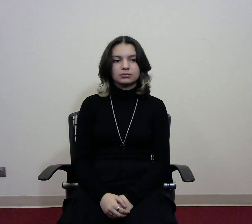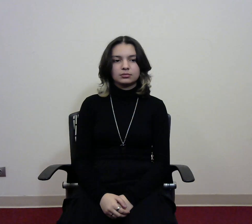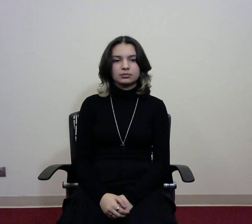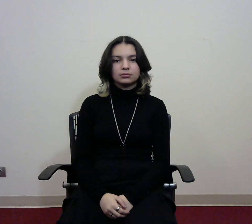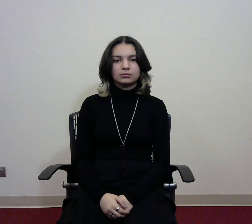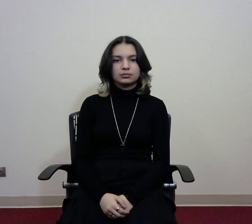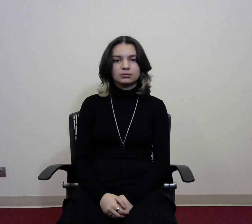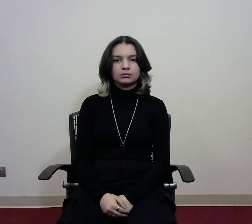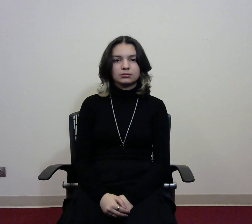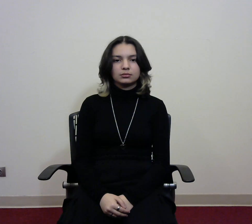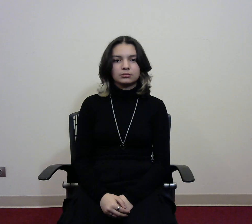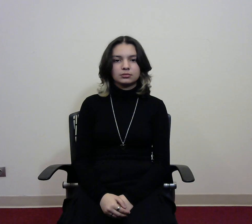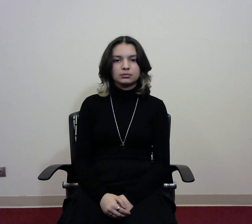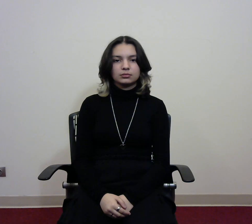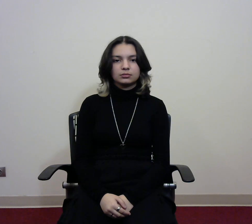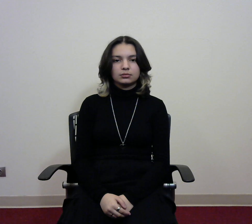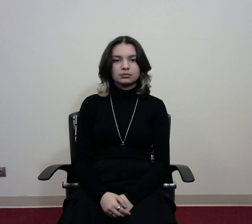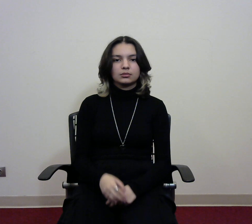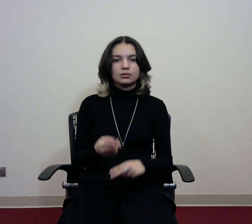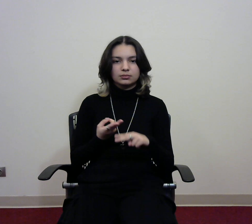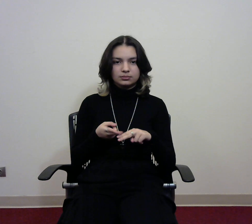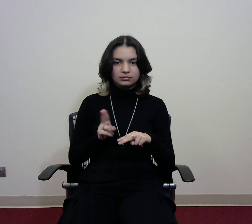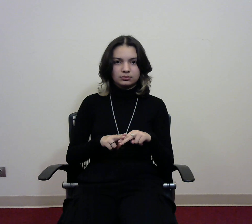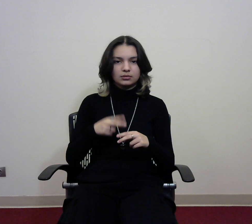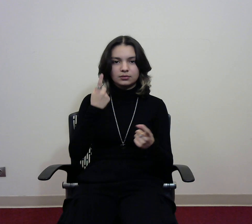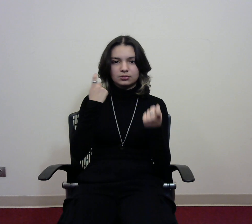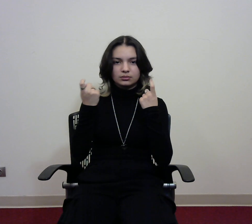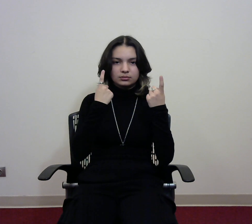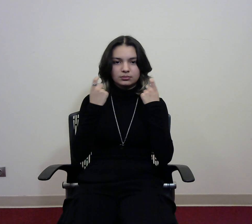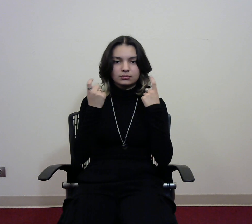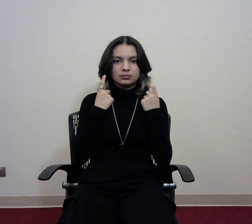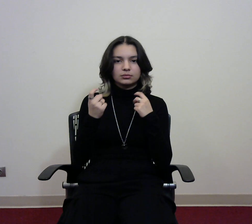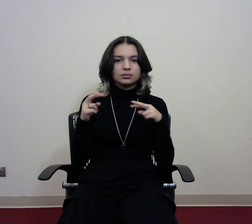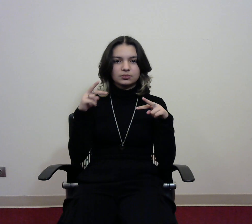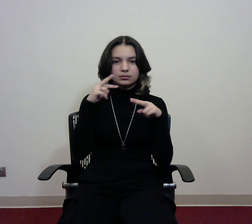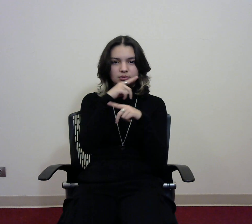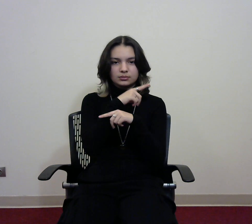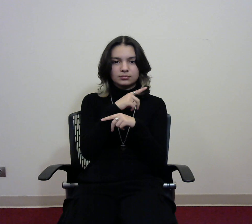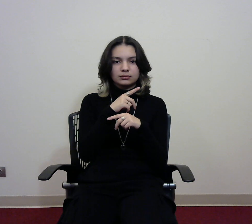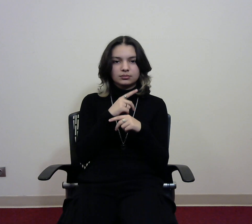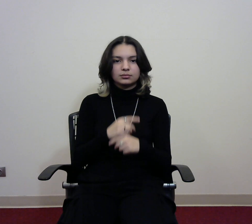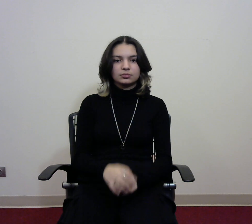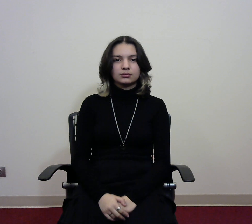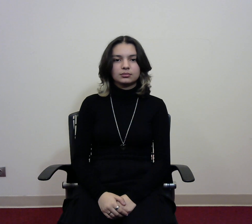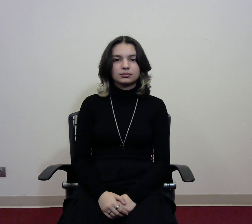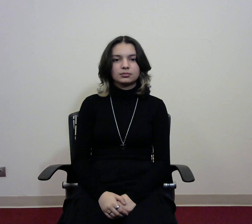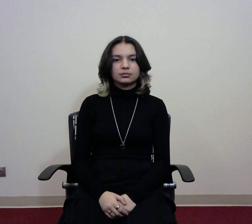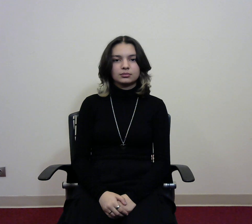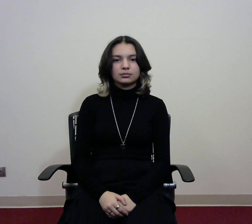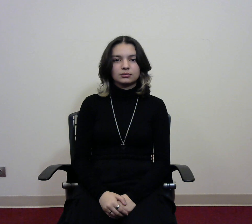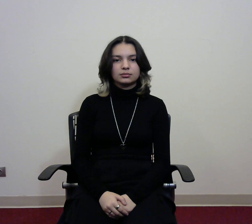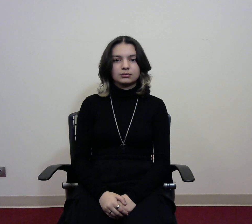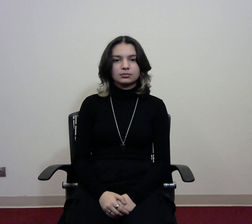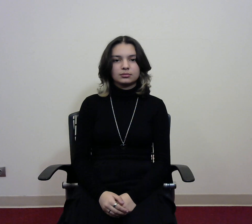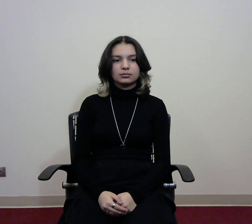Bu məlumat səhvdir